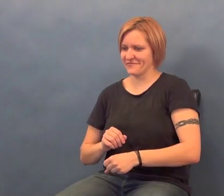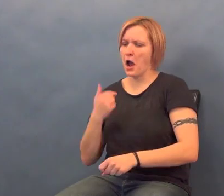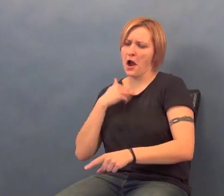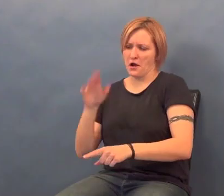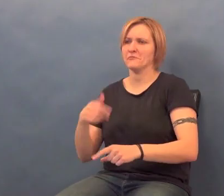Mogę.